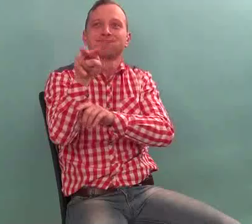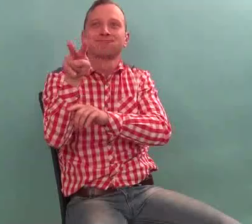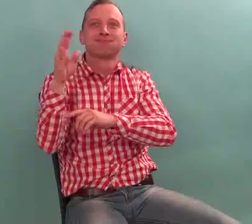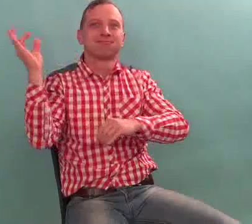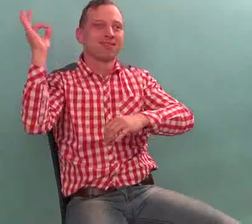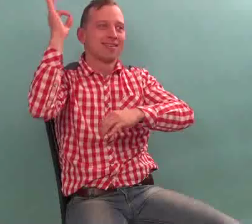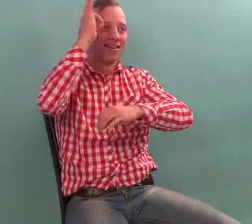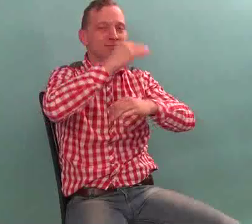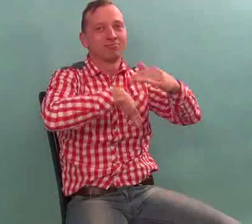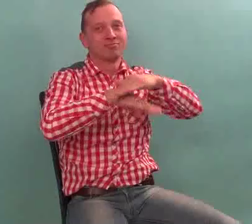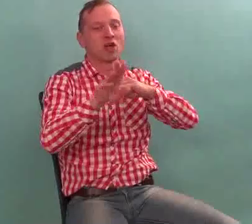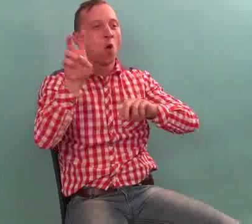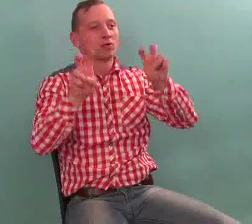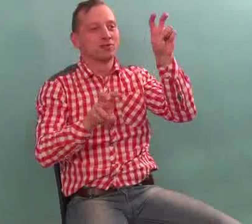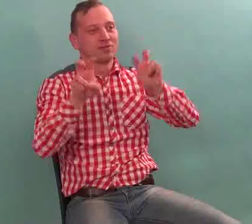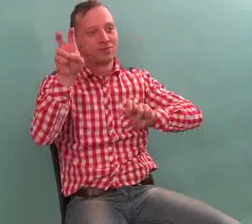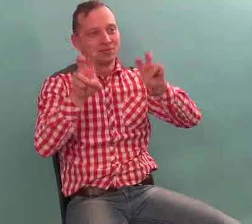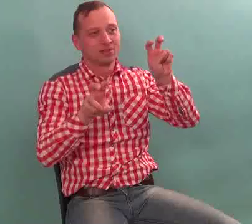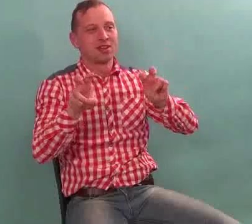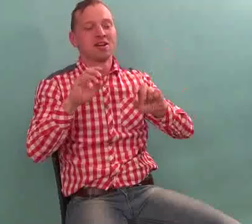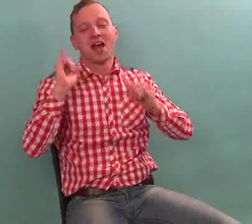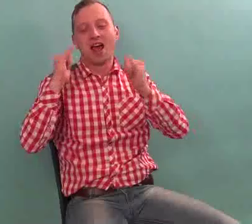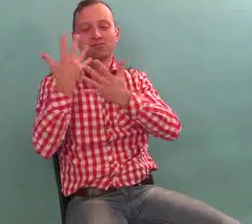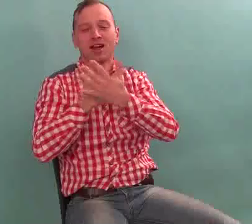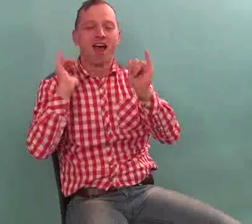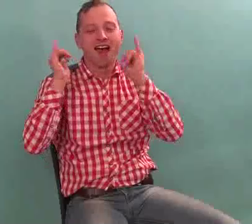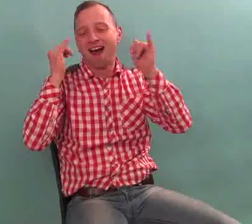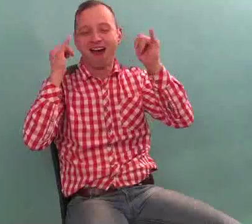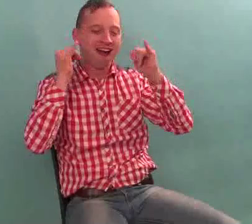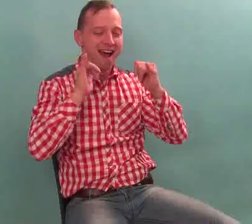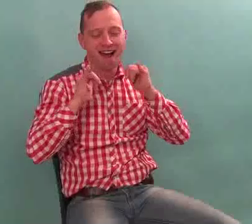Ciemno się robi, więc idą do hotelu, rozmawiają i imprezują.